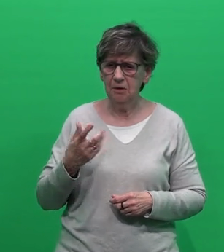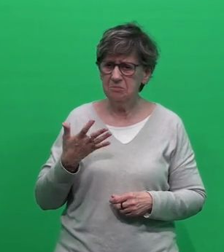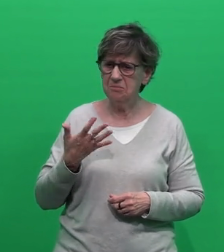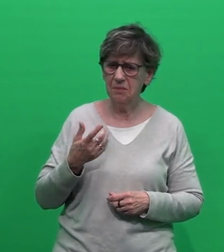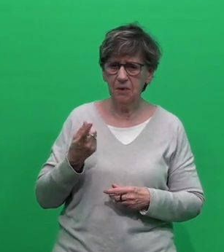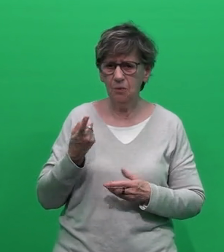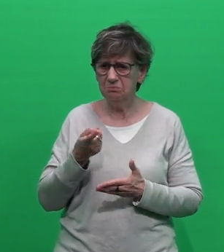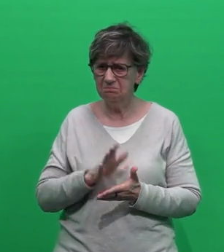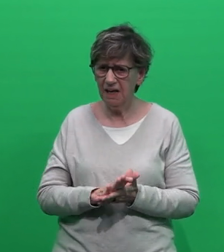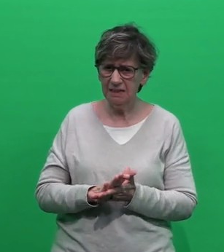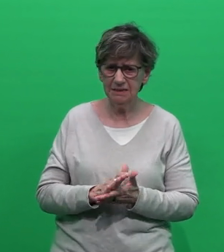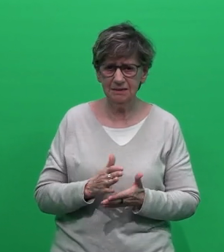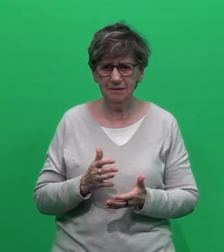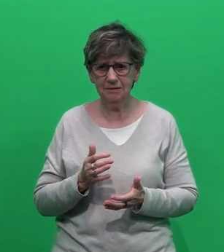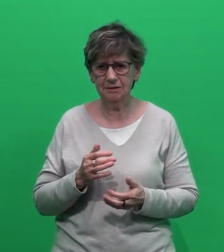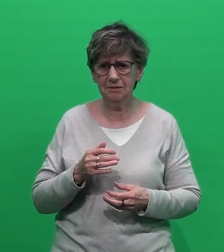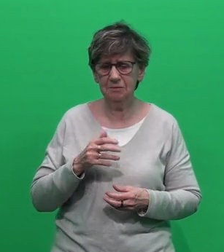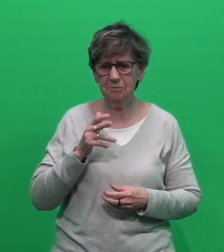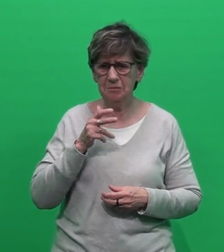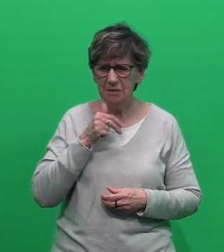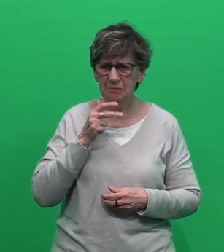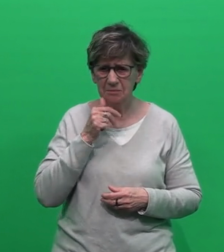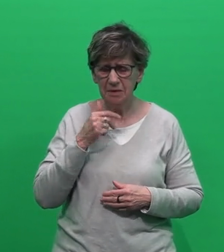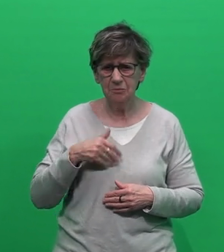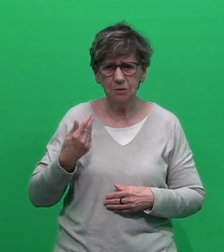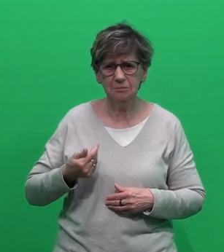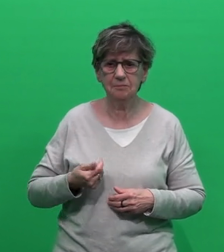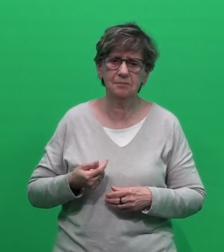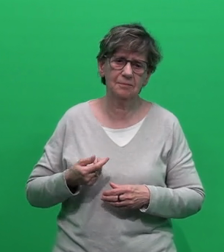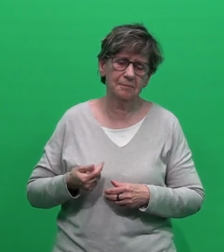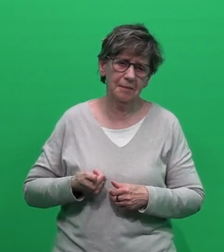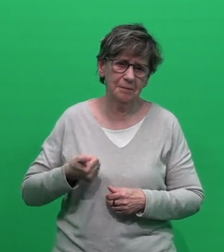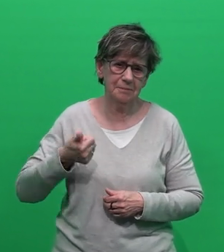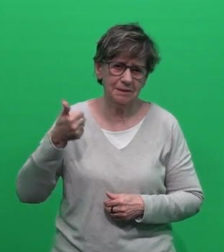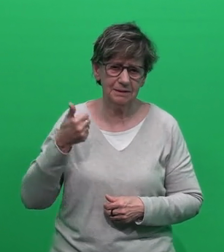Fa més o menys un mes em va començar a fer mal i després ha anat a més.